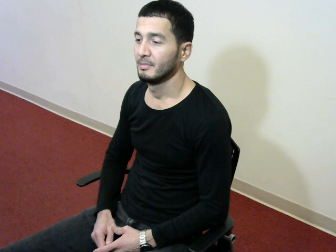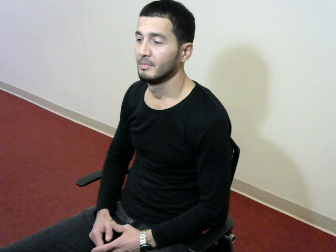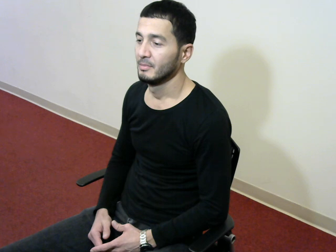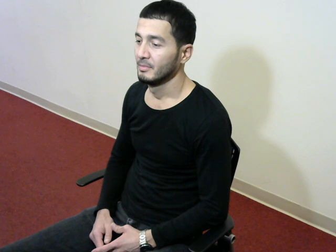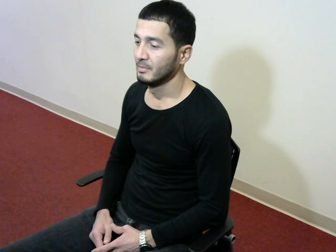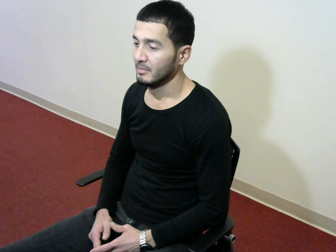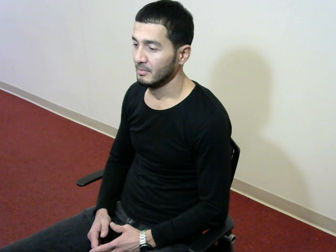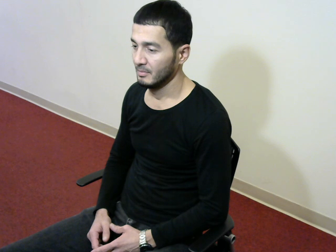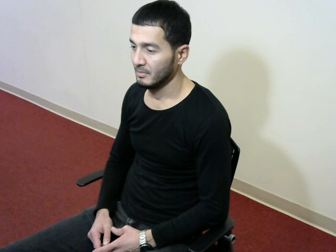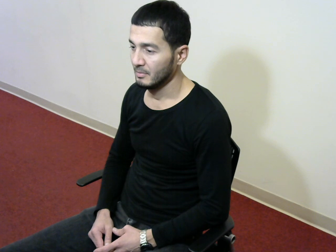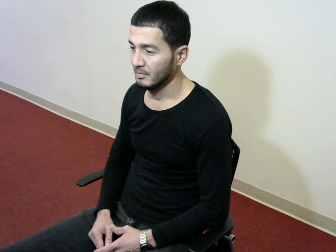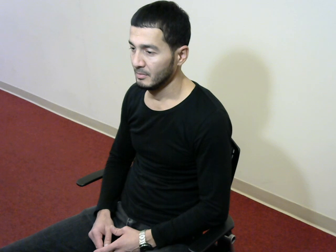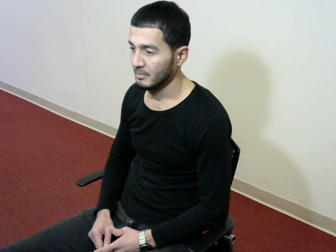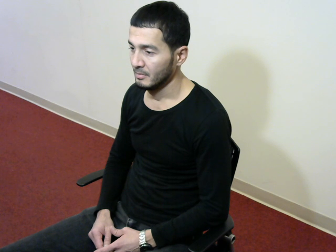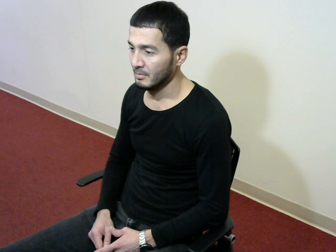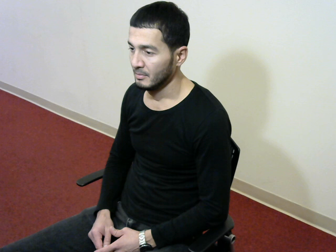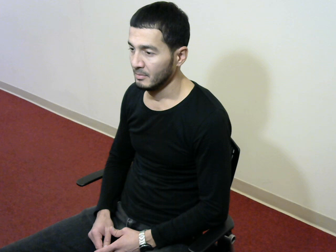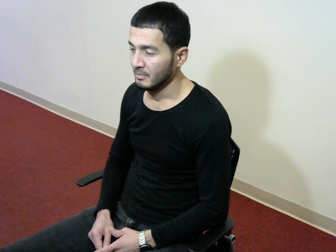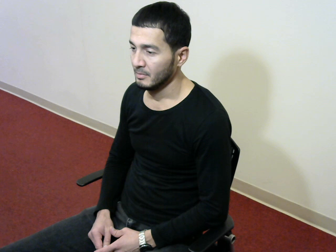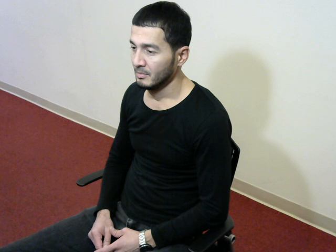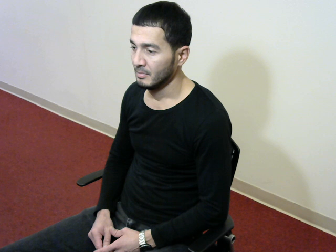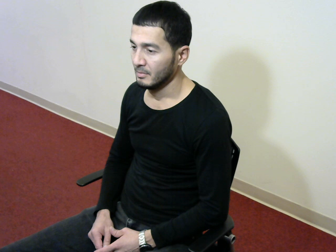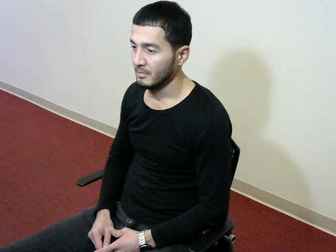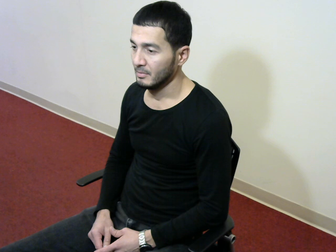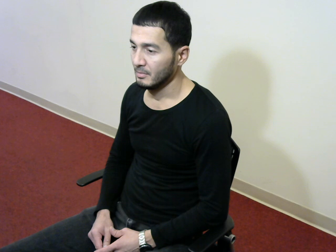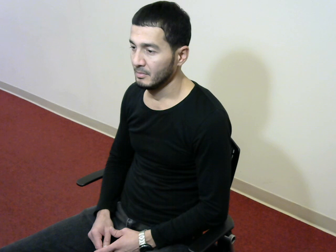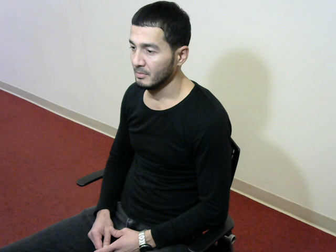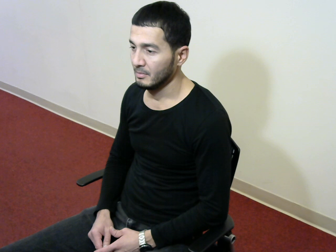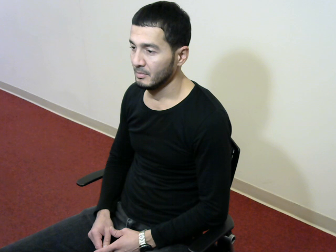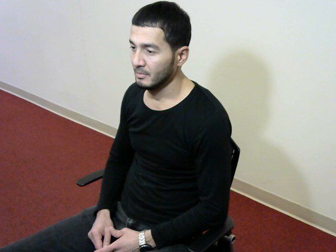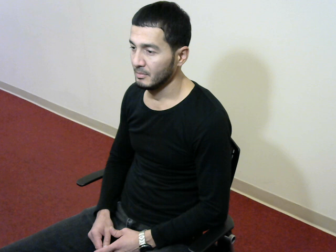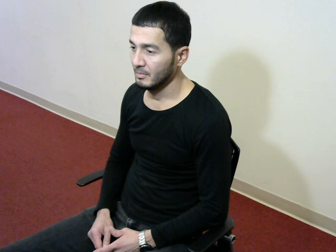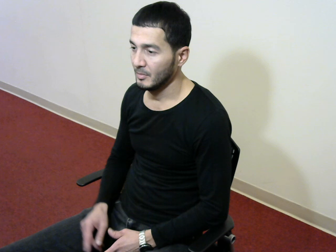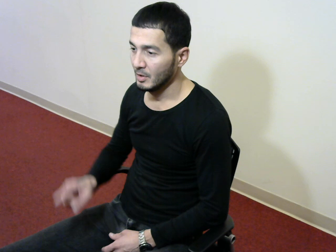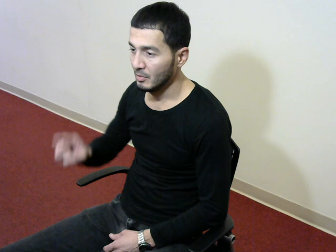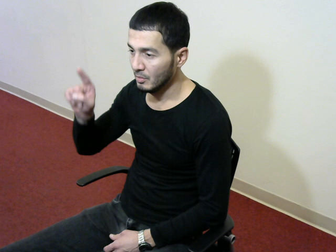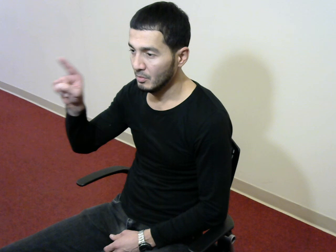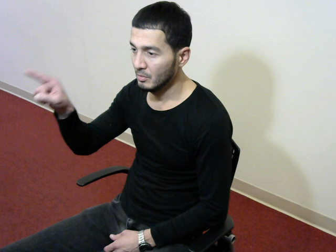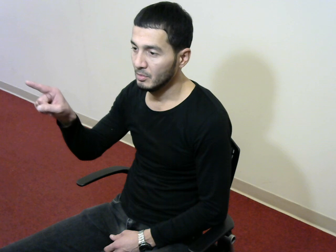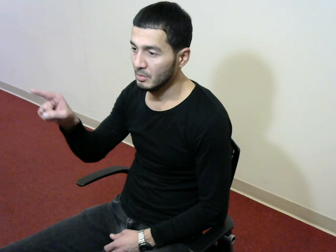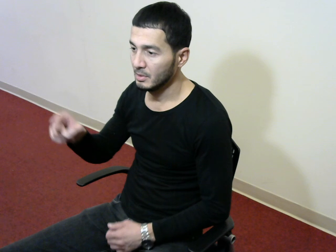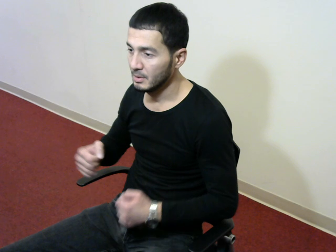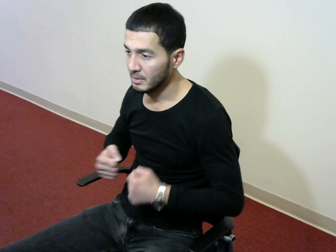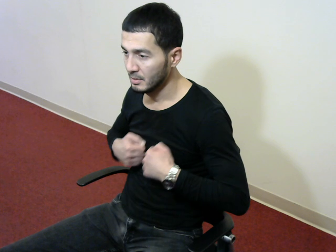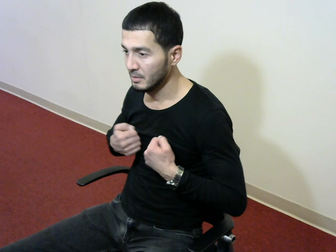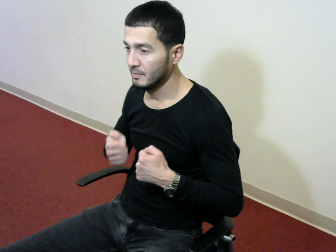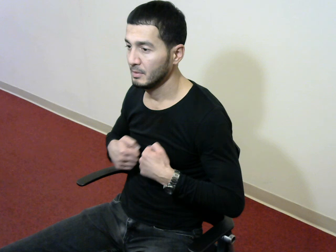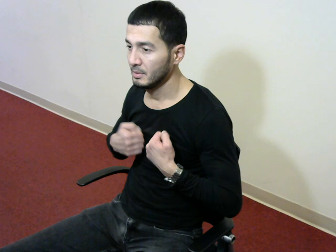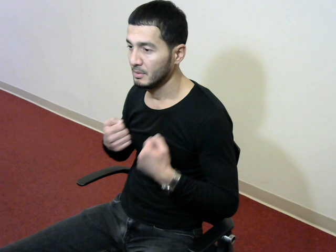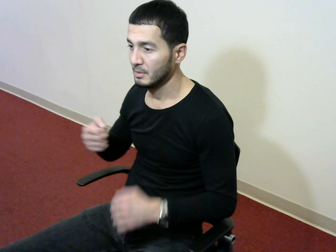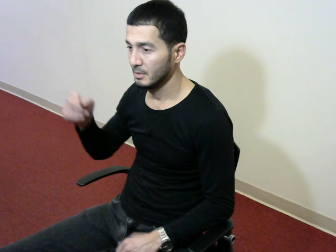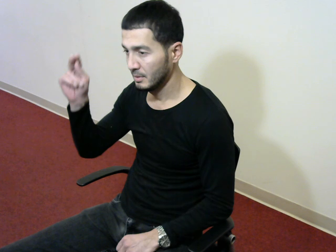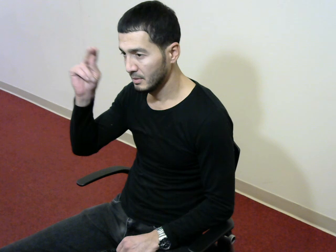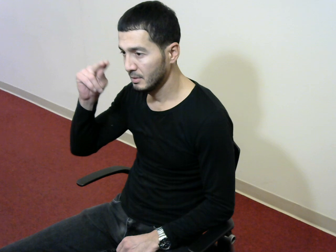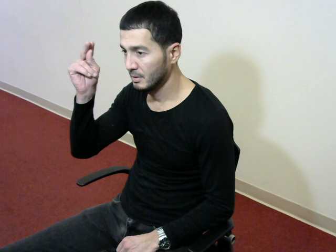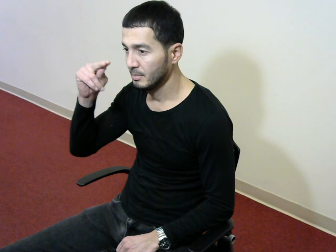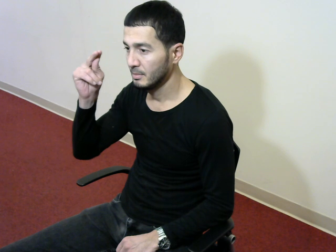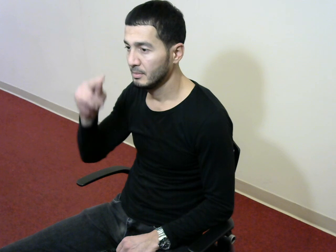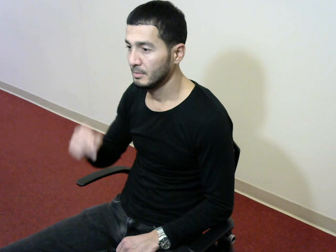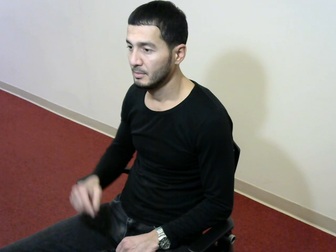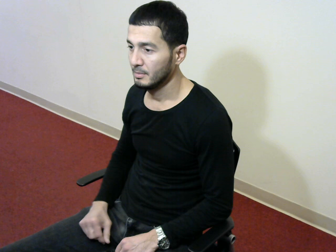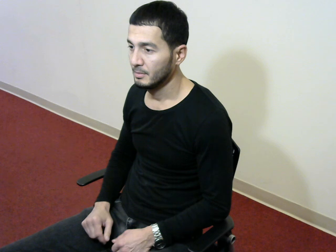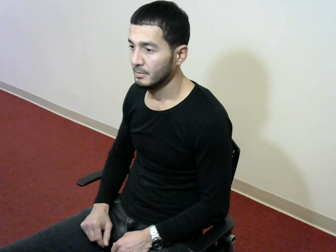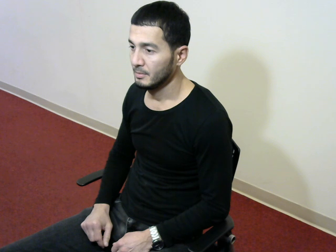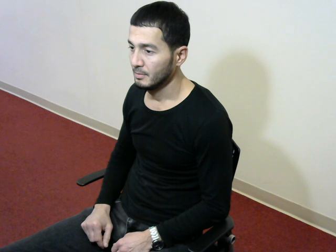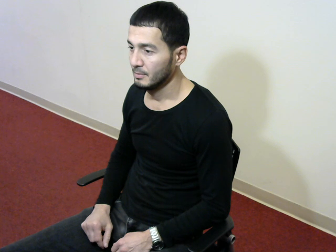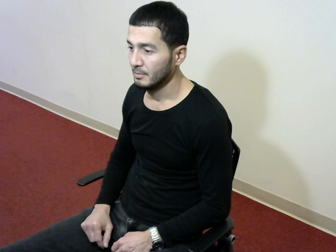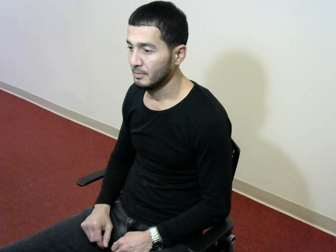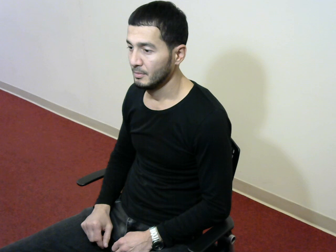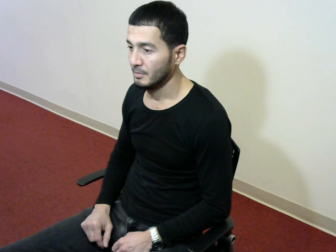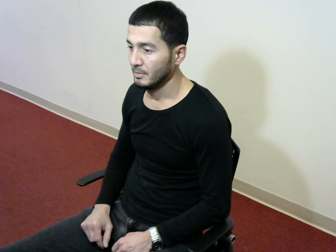O çalışqan şagirddir